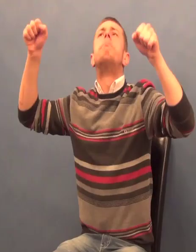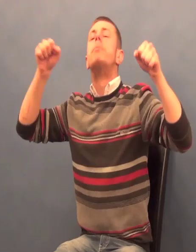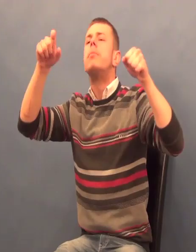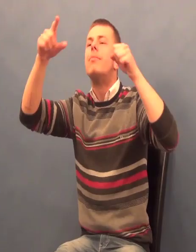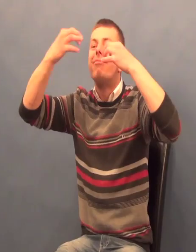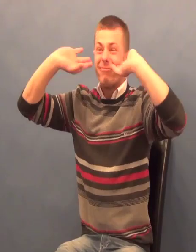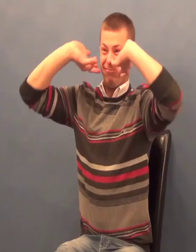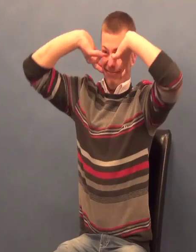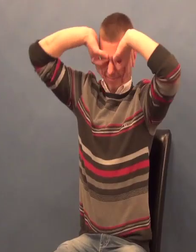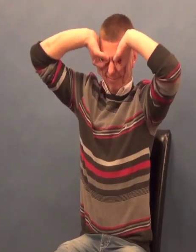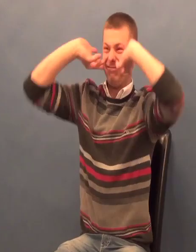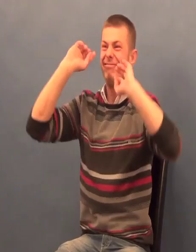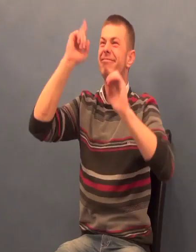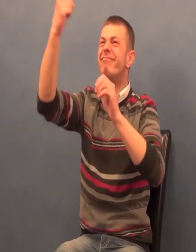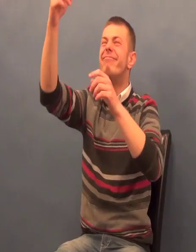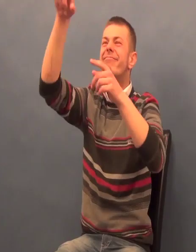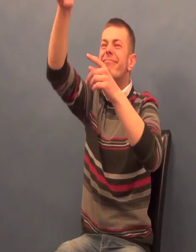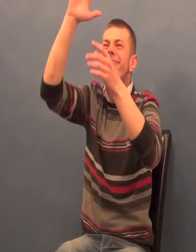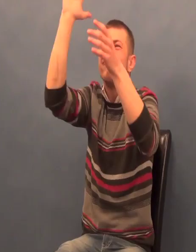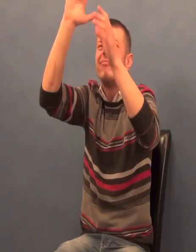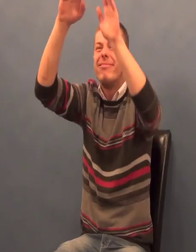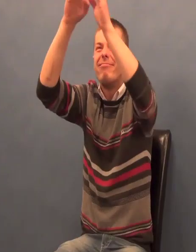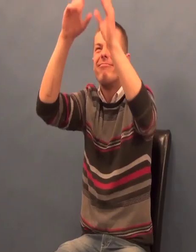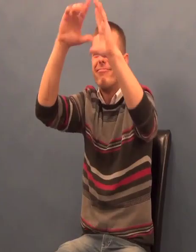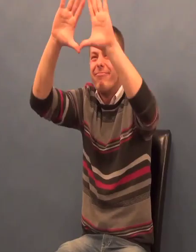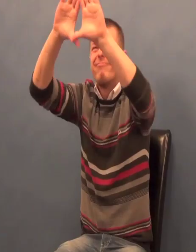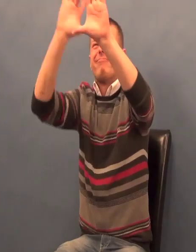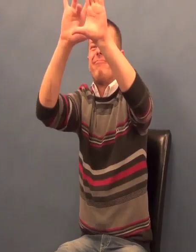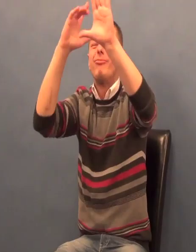A tam jest sowa, która siedzi w dziupli.